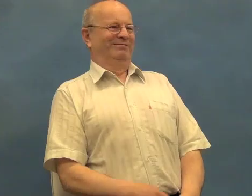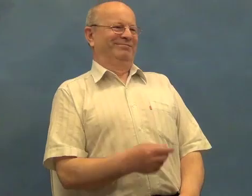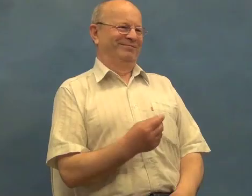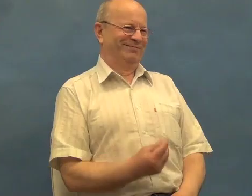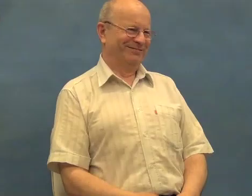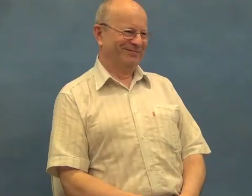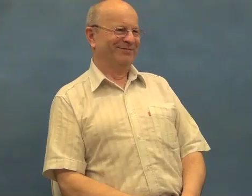Wspaniały.